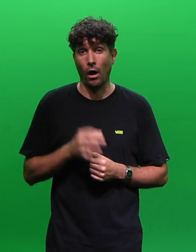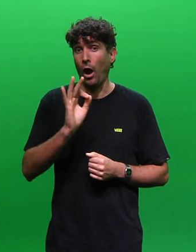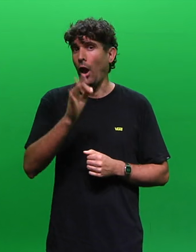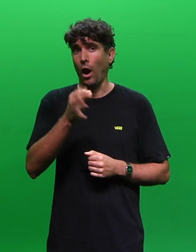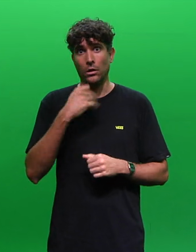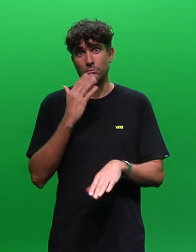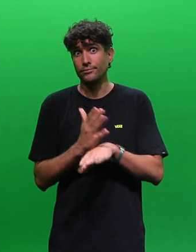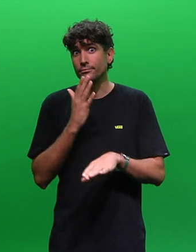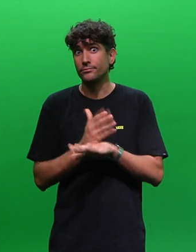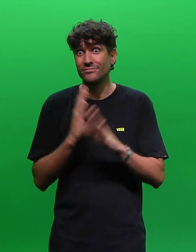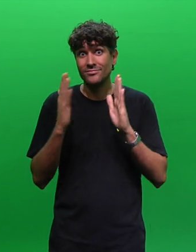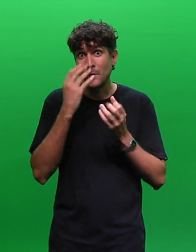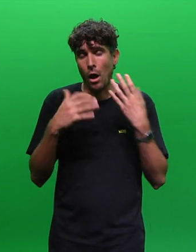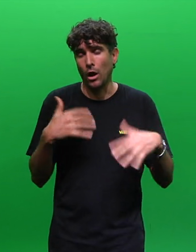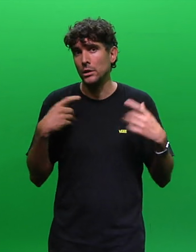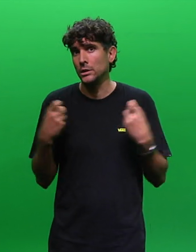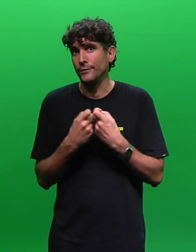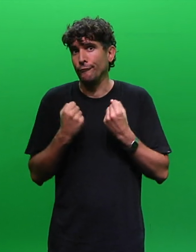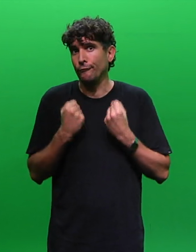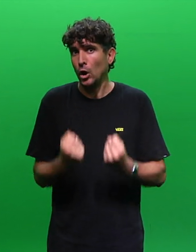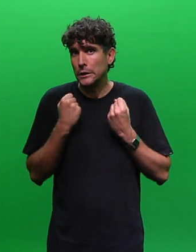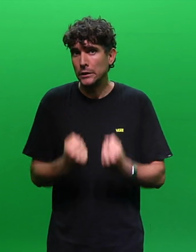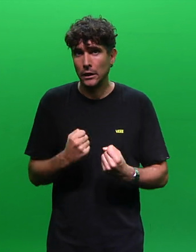Sí, sempre durant la primavera tinc molta al·lèrgia.